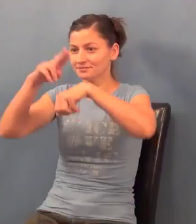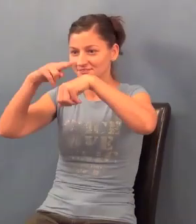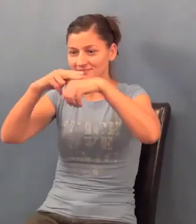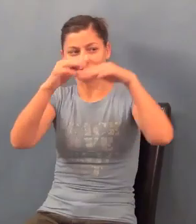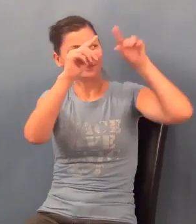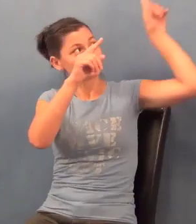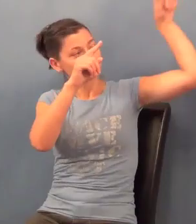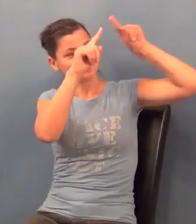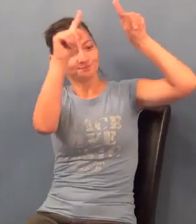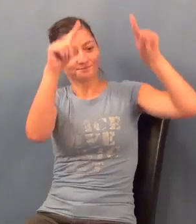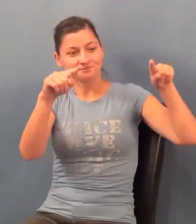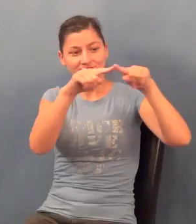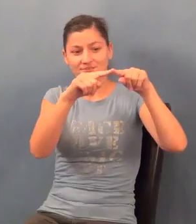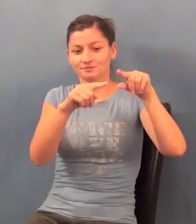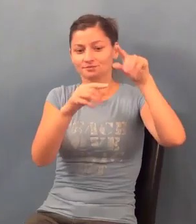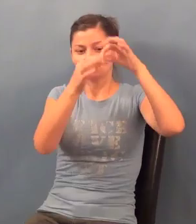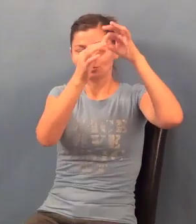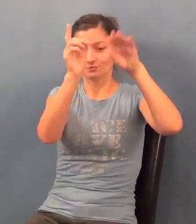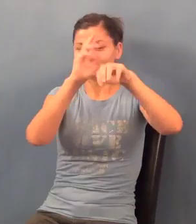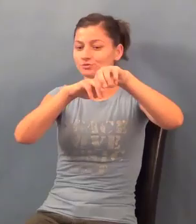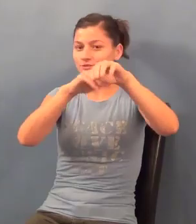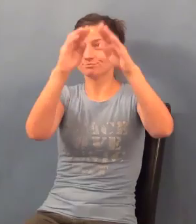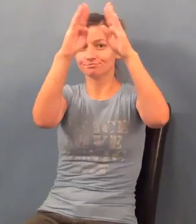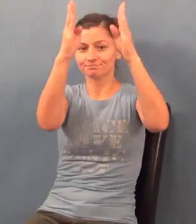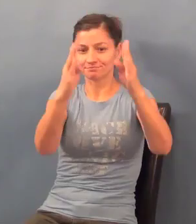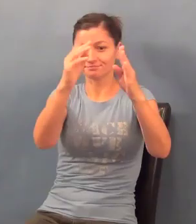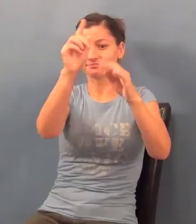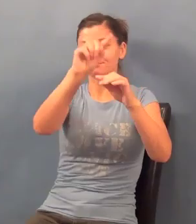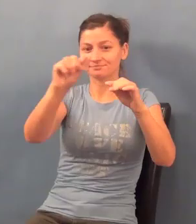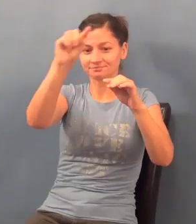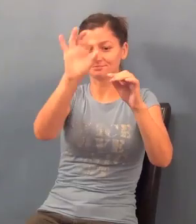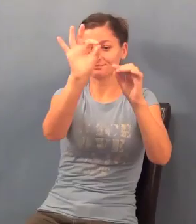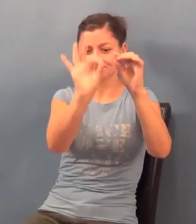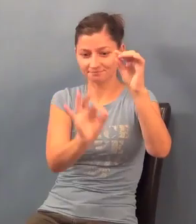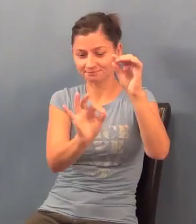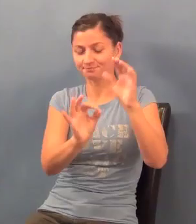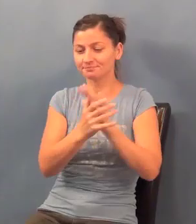Na ścianie wisi zegar z kukułką.